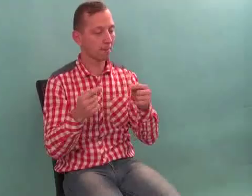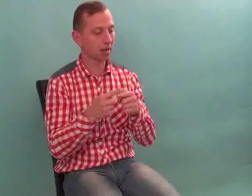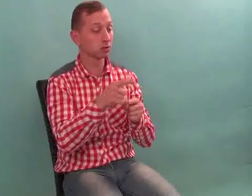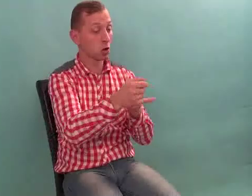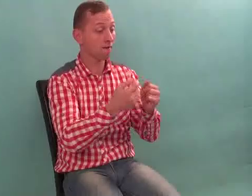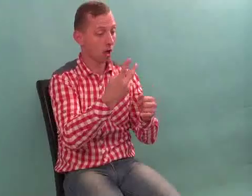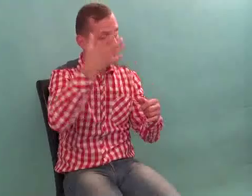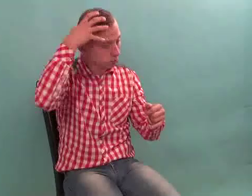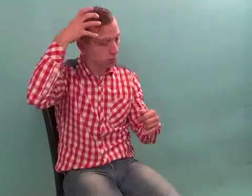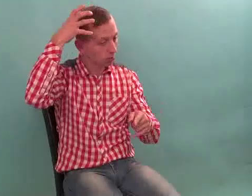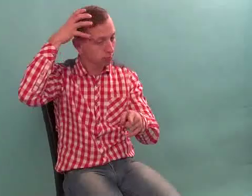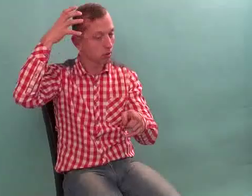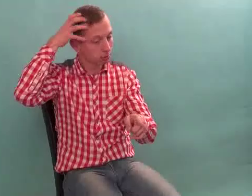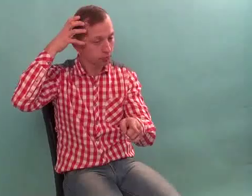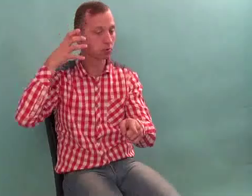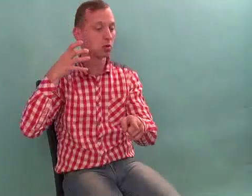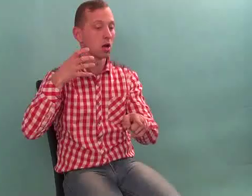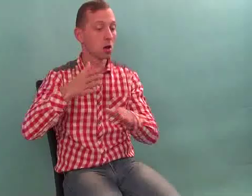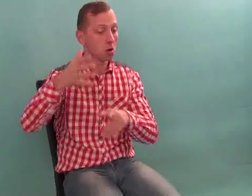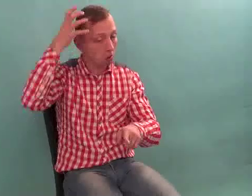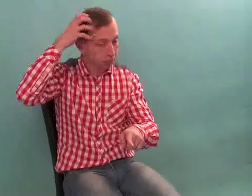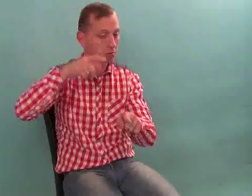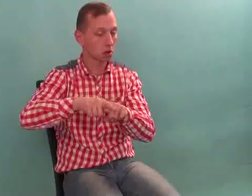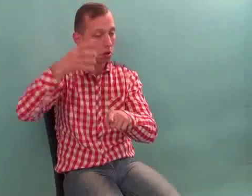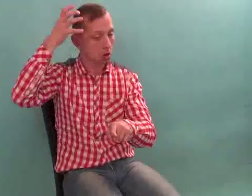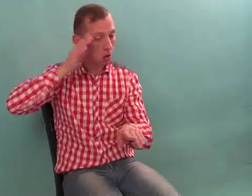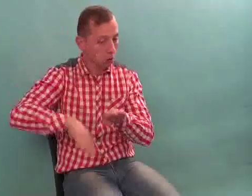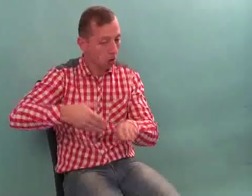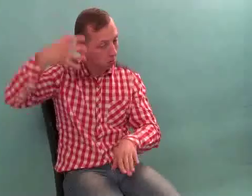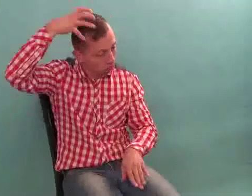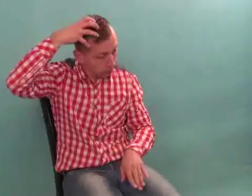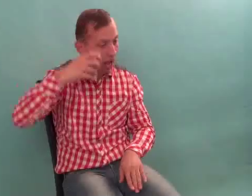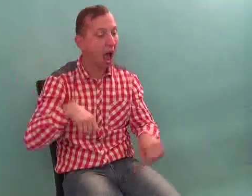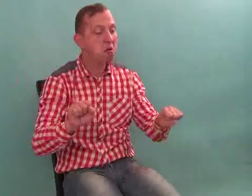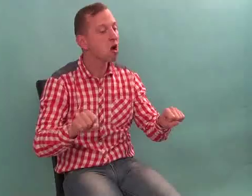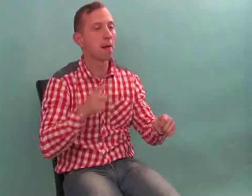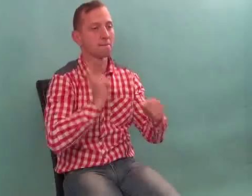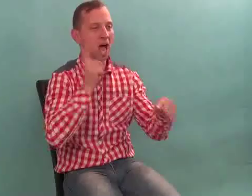Rowerzysta ma kask, dwa pozostałe też, hulajnoga również z kaskiem, motor ma metalowy kask.